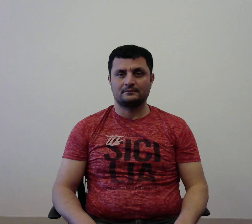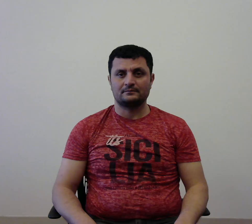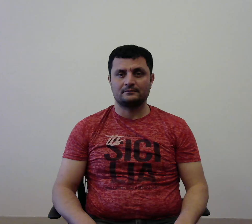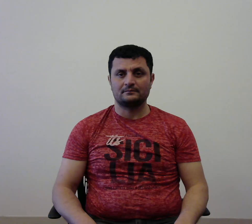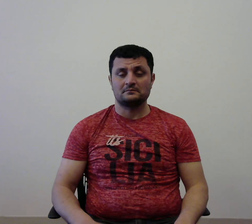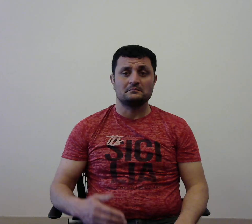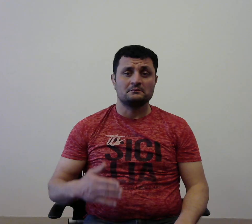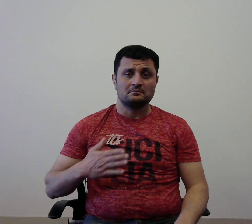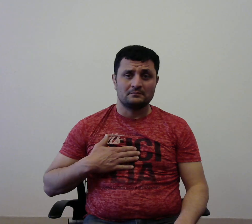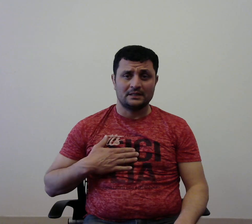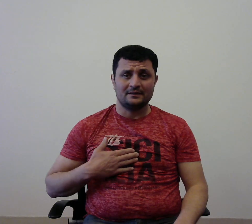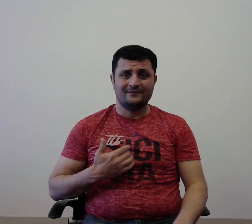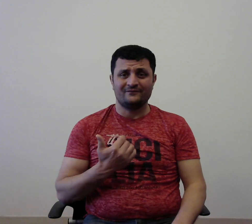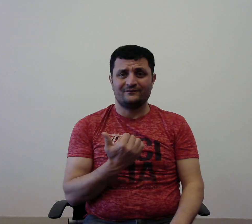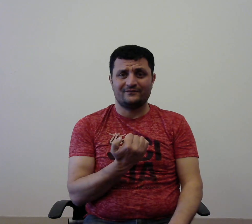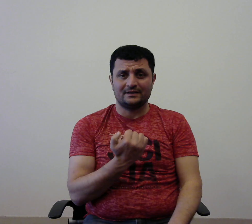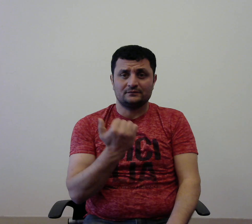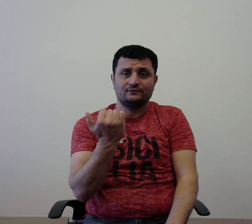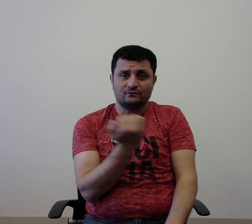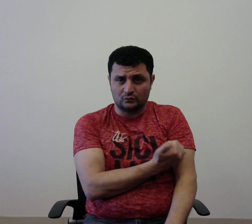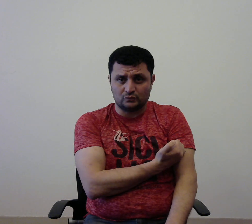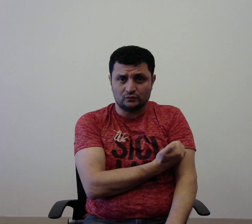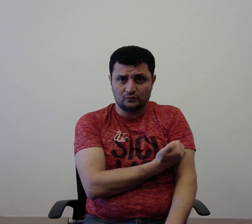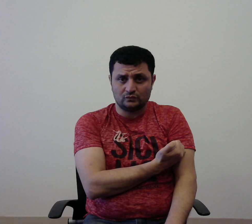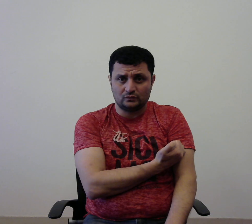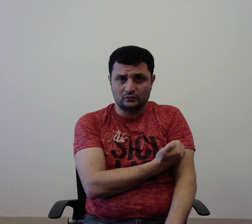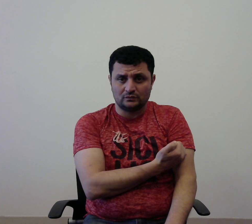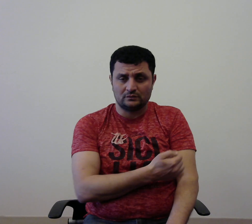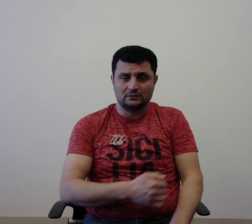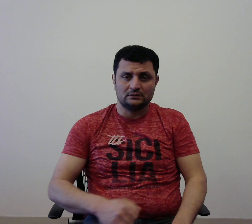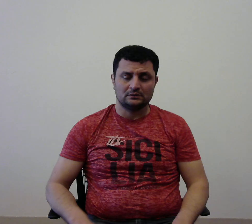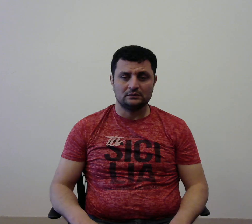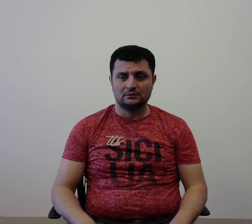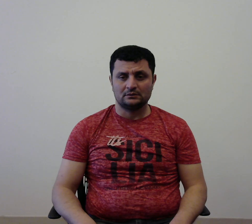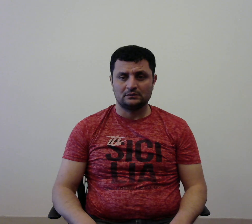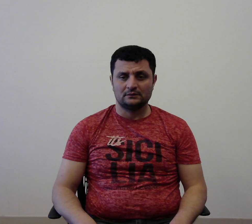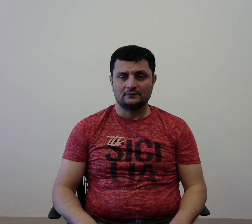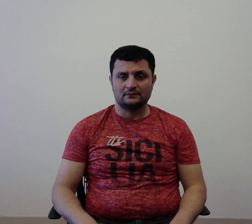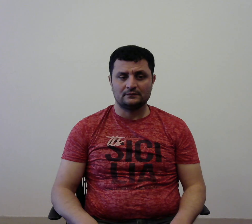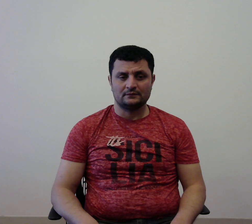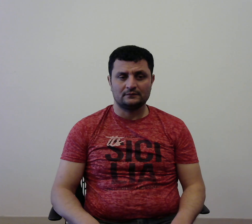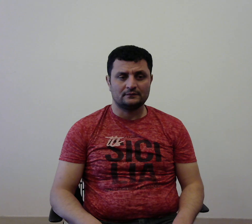Mən vaksin vurdurmuşam